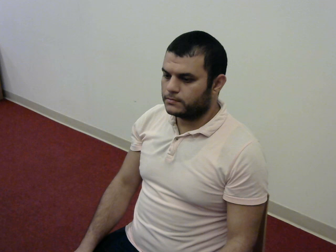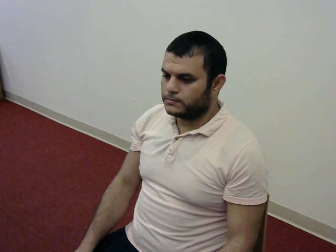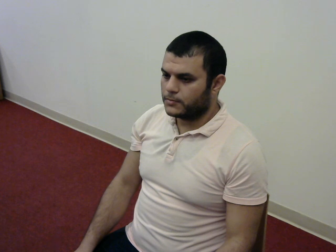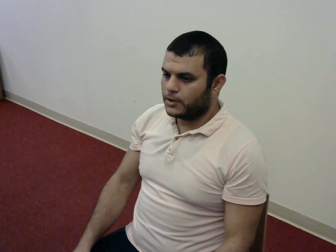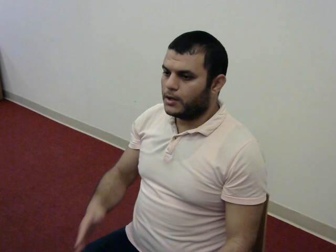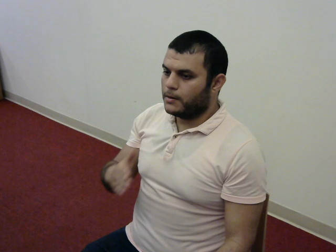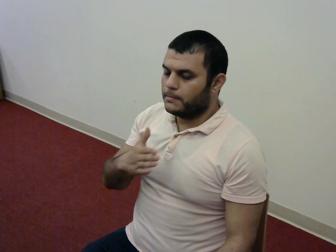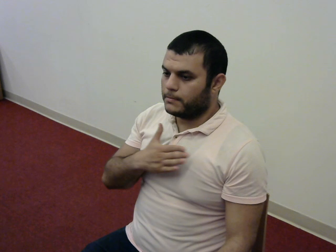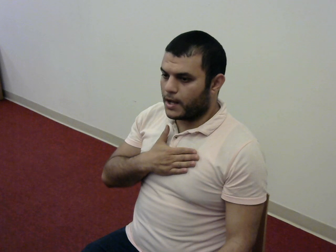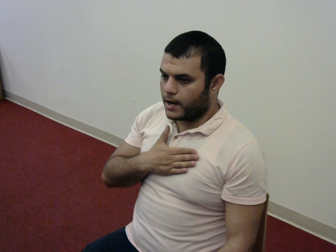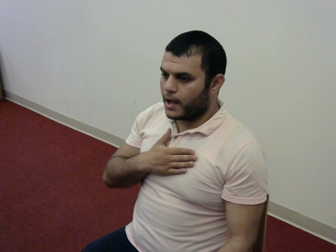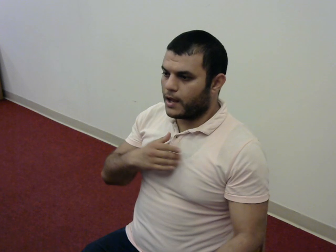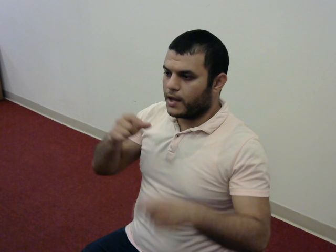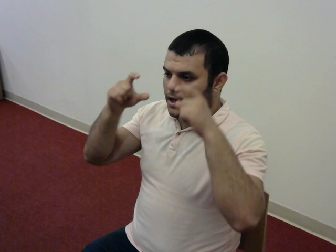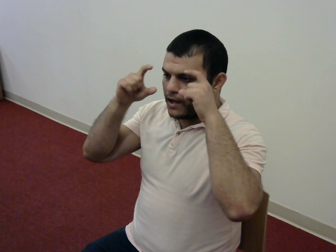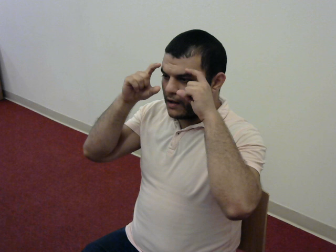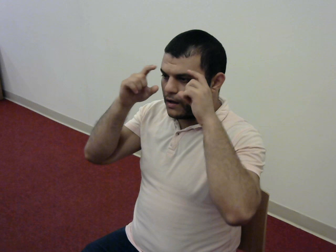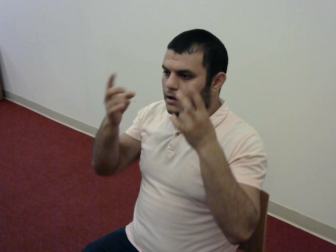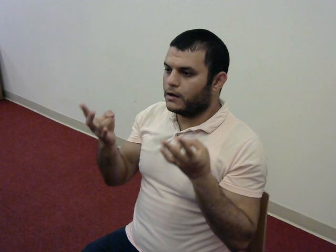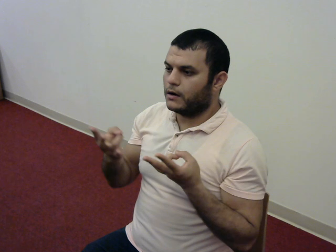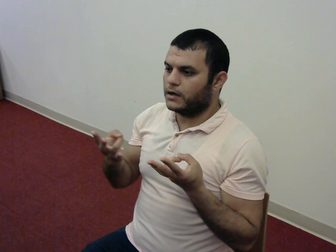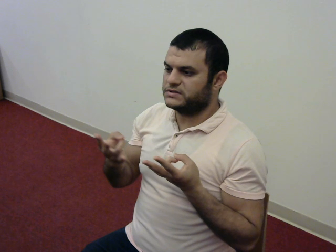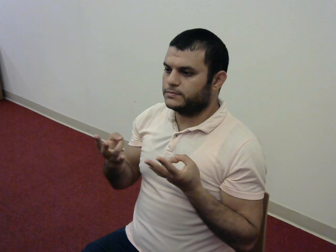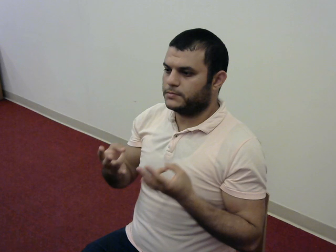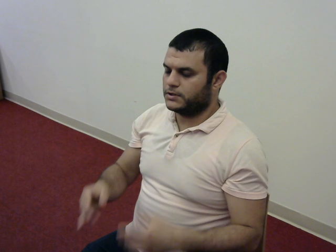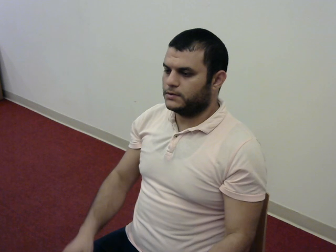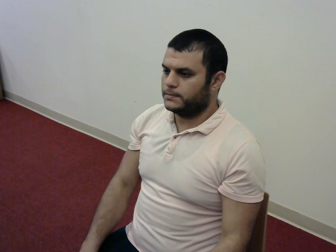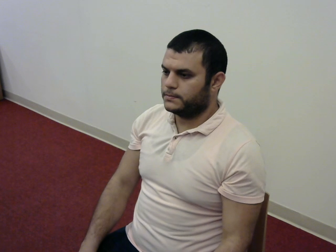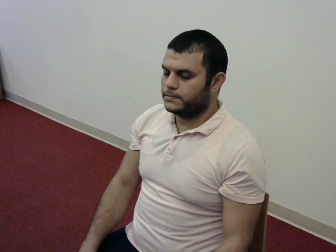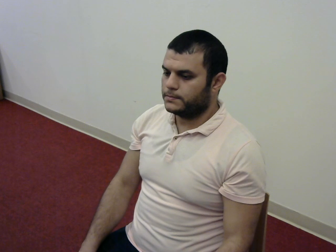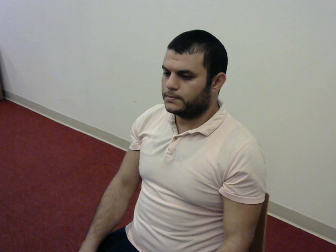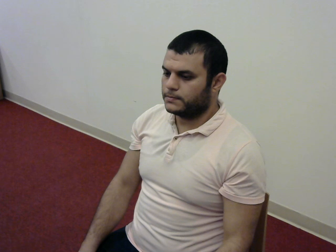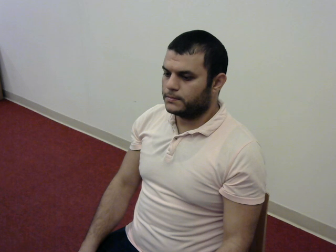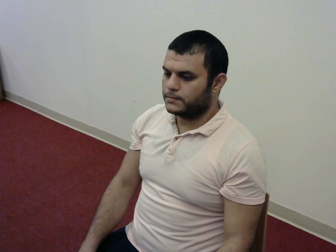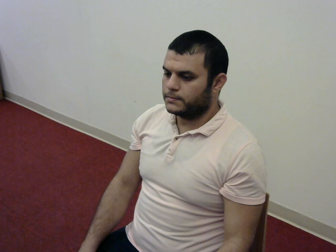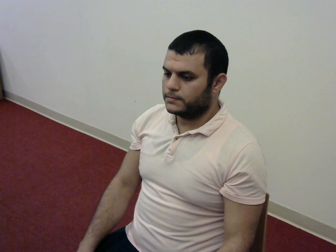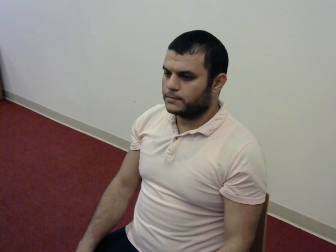Mənə eynək lazımdır